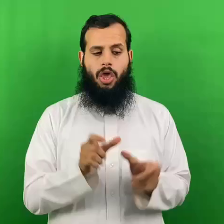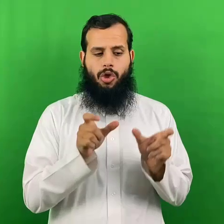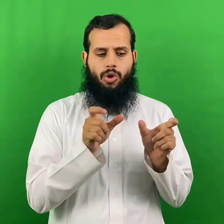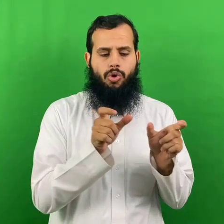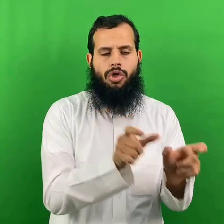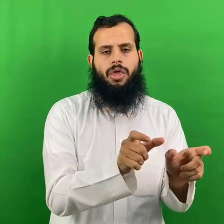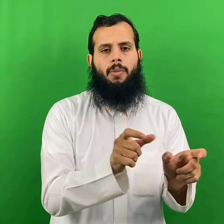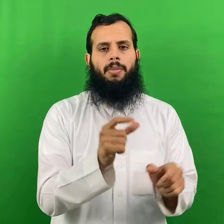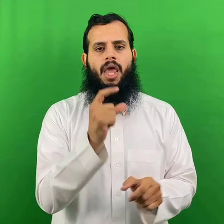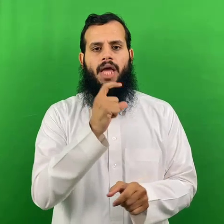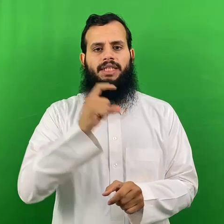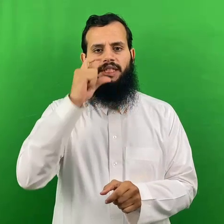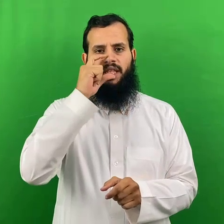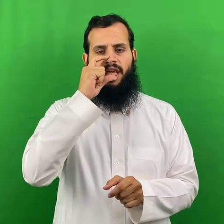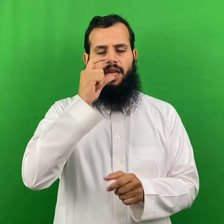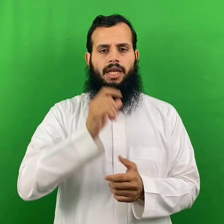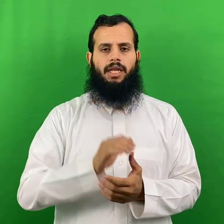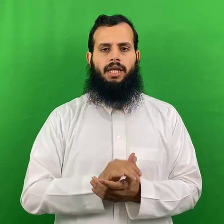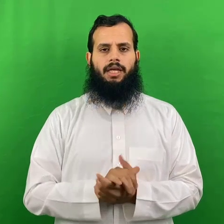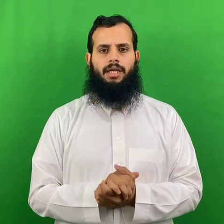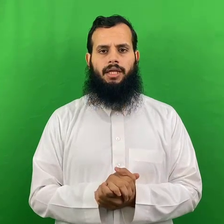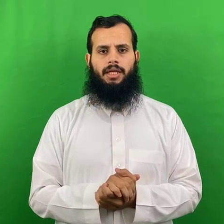احم حوزة الدين